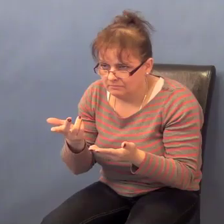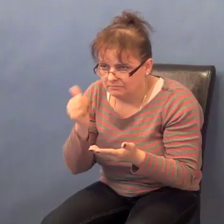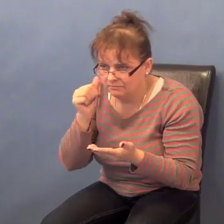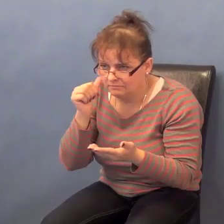Jutro.